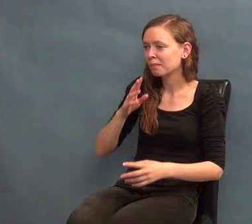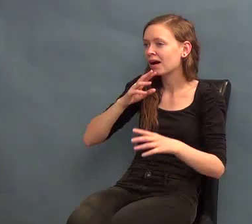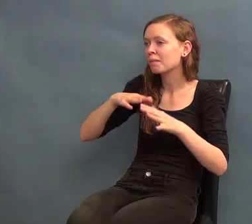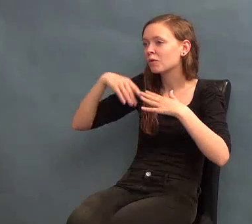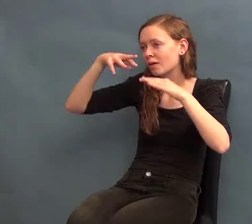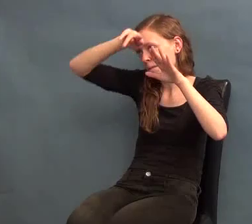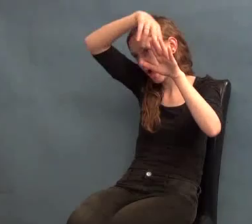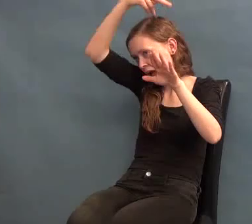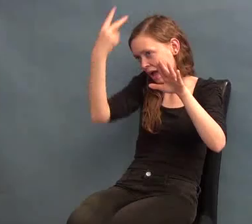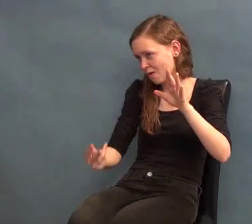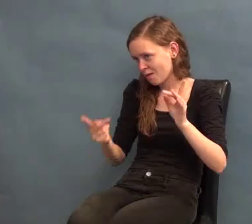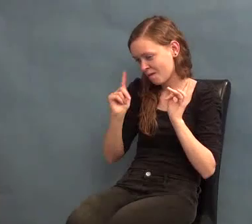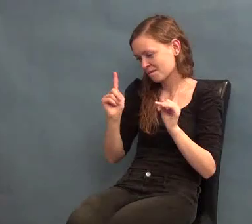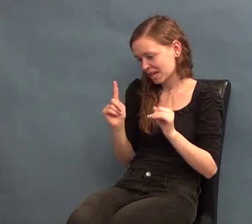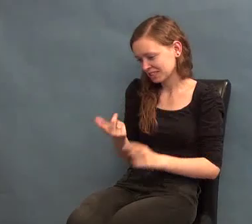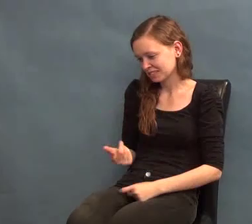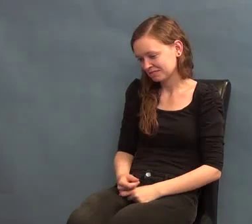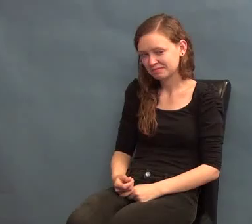Podobnie można spaść z wysokości na z budowie, trzeba uważać.